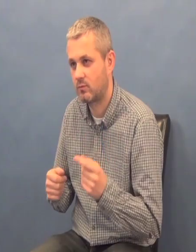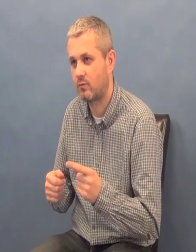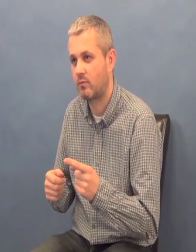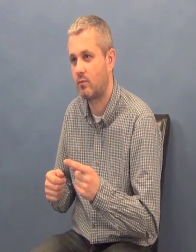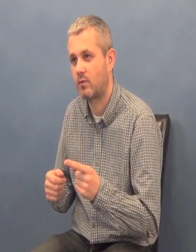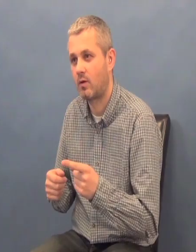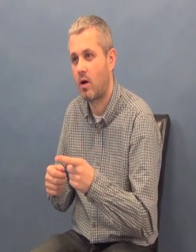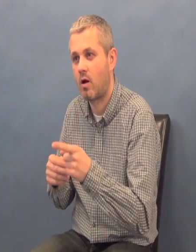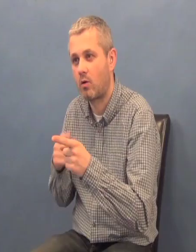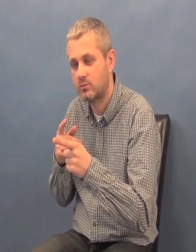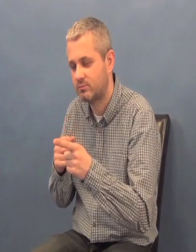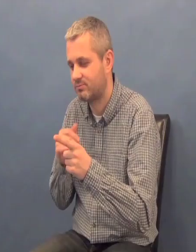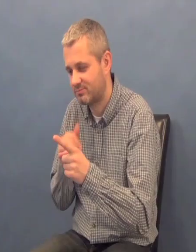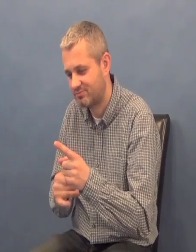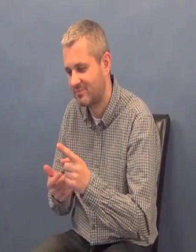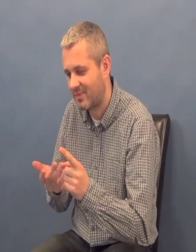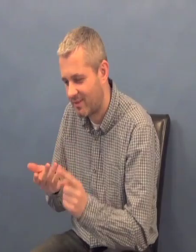Ty nie możesz, aha.